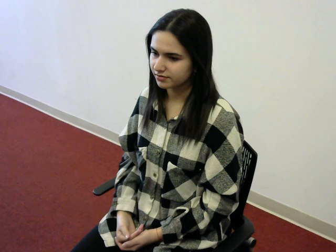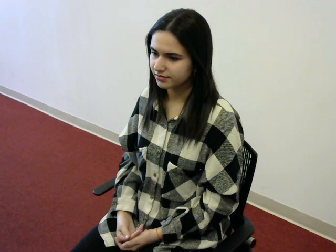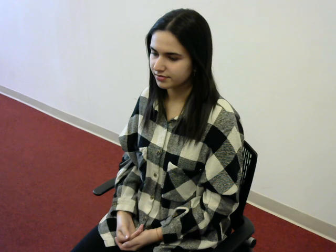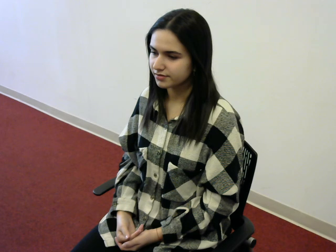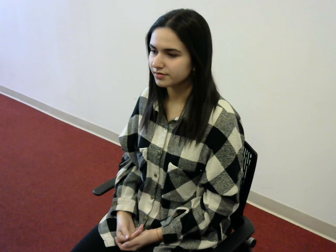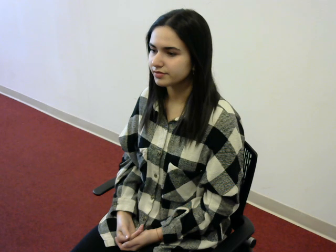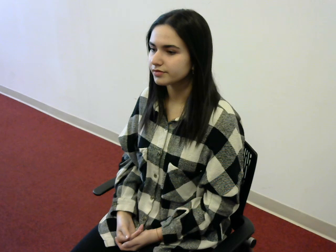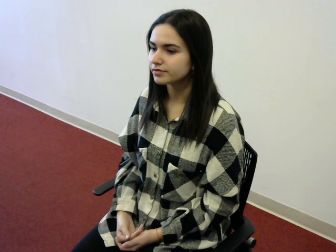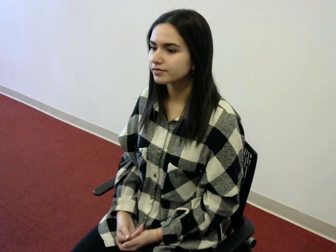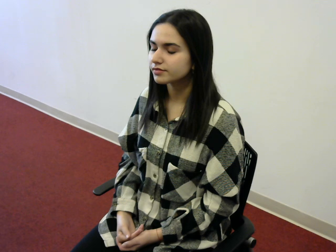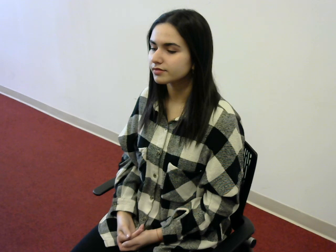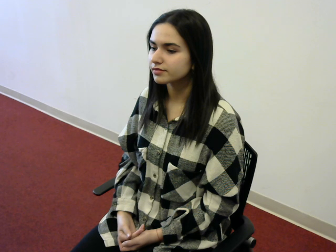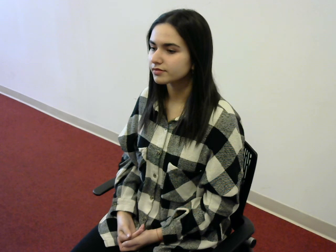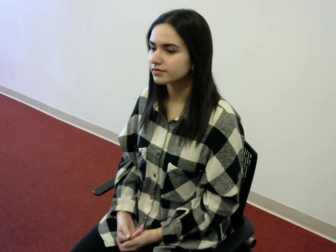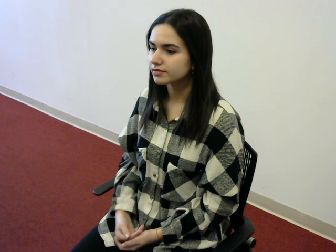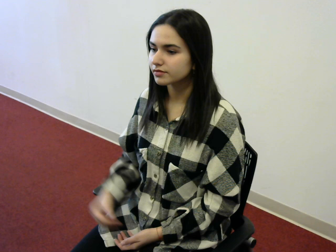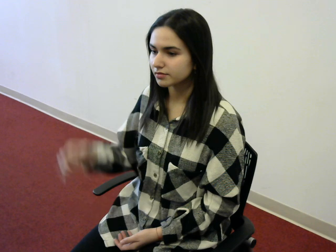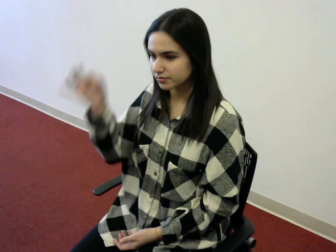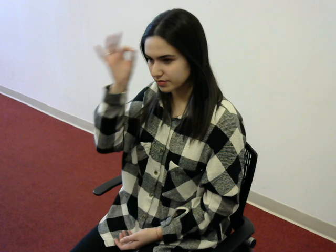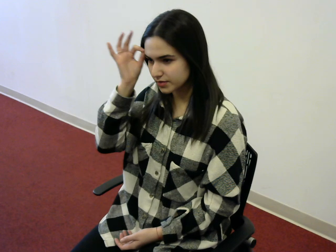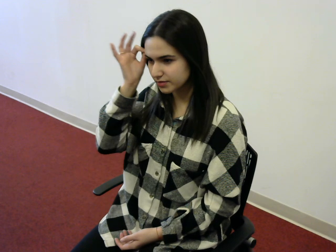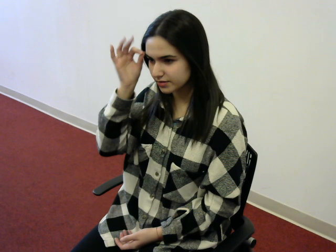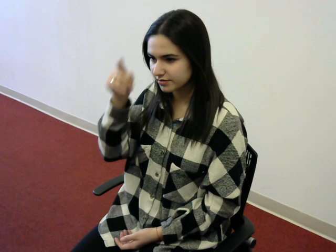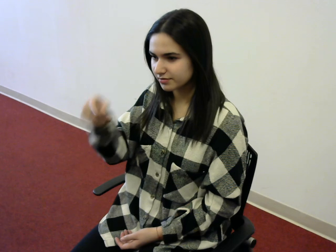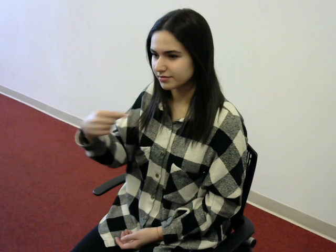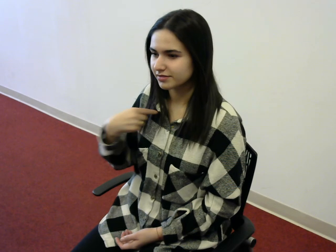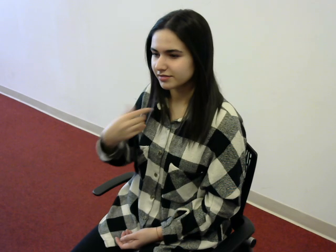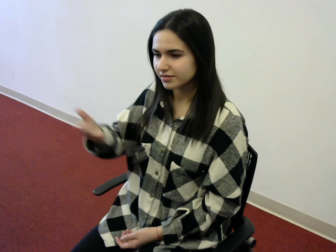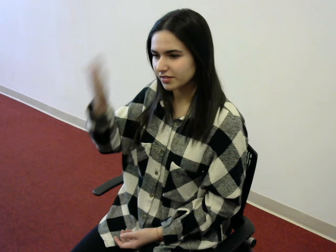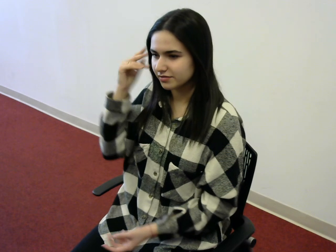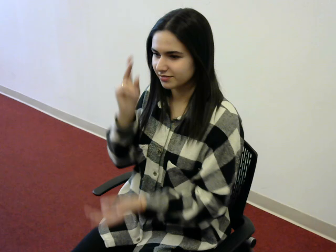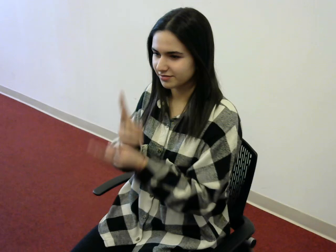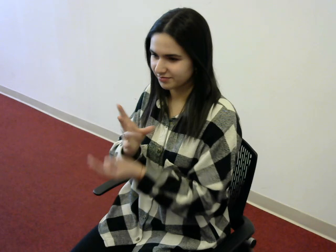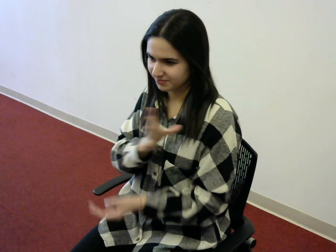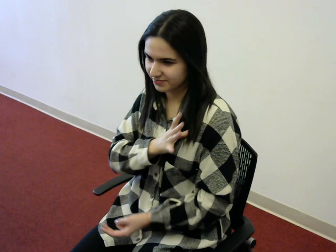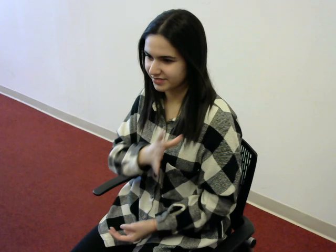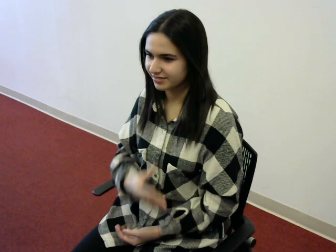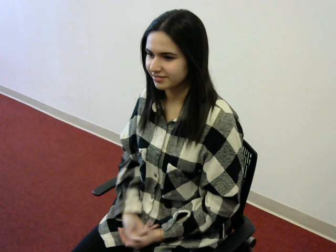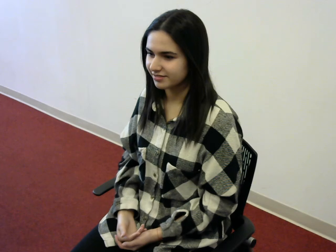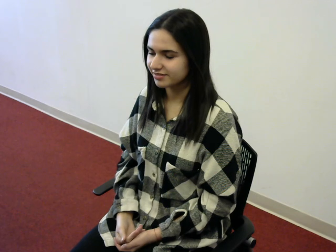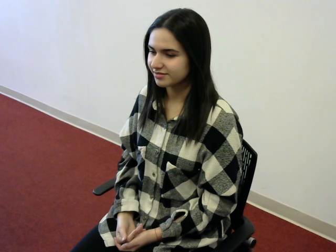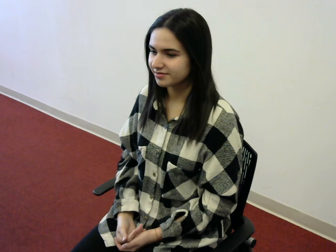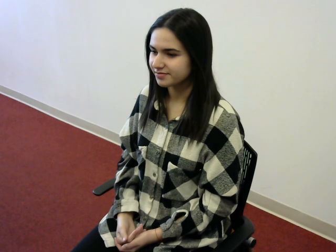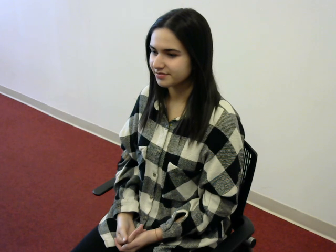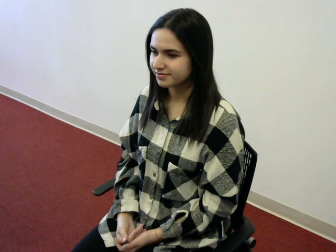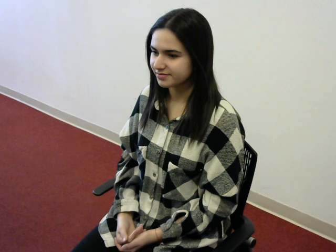Xatırladım, səni mən əvvəl də görmüşəm